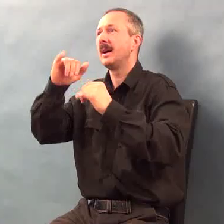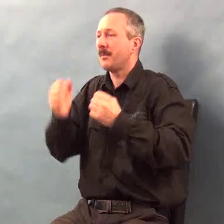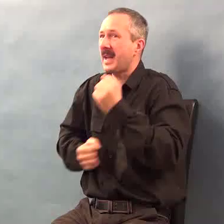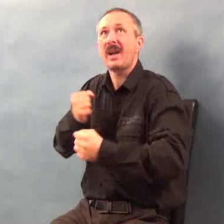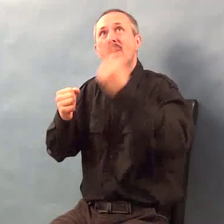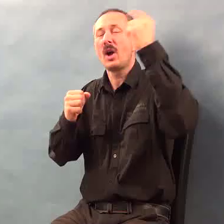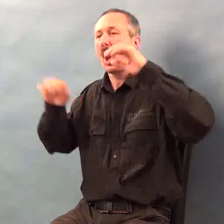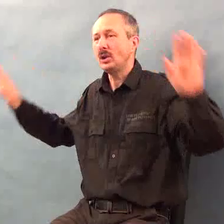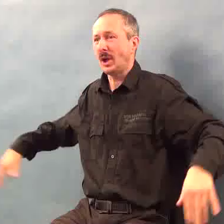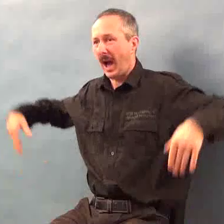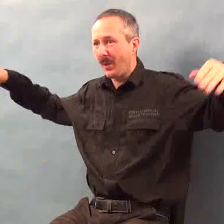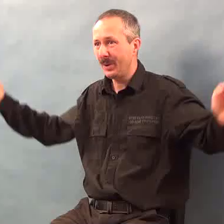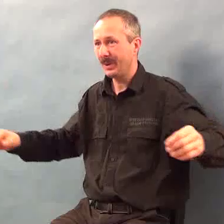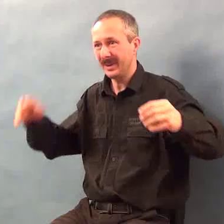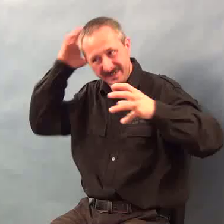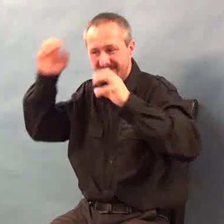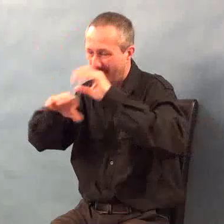Orzeł zaczął chwytać chłopca za włosy.